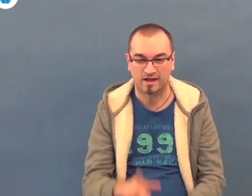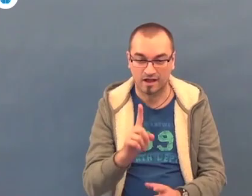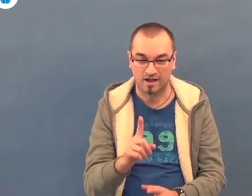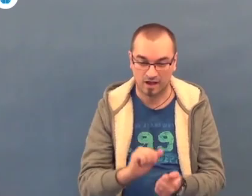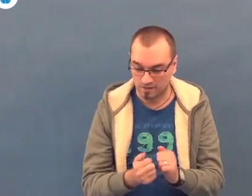Albo...